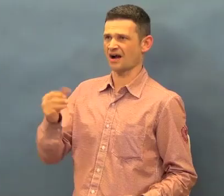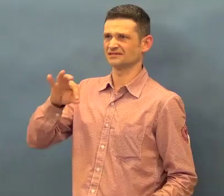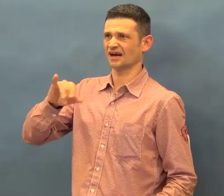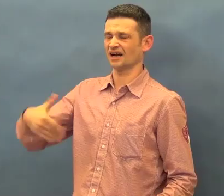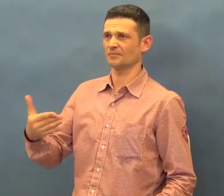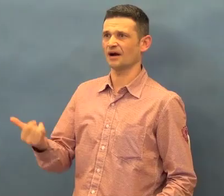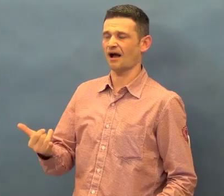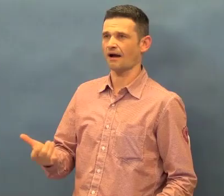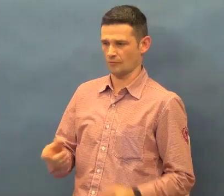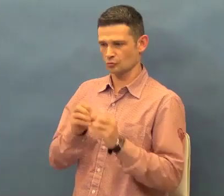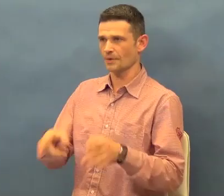A jak z SJM?